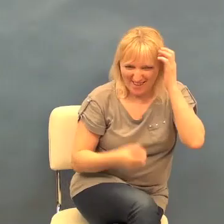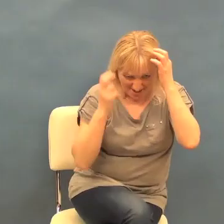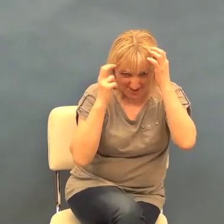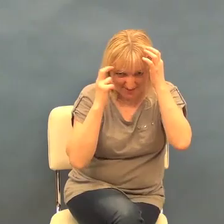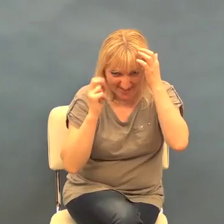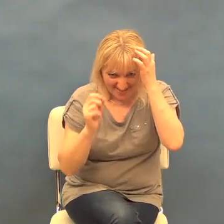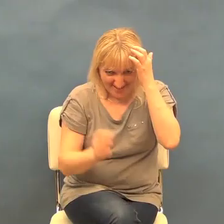Rozumiesz?